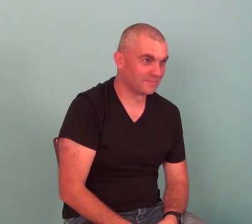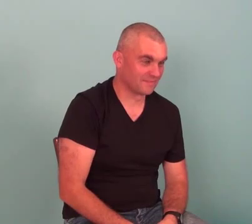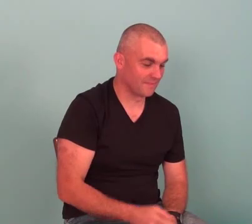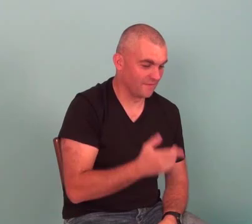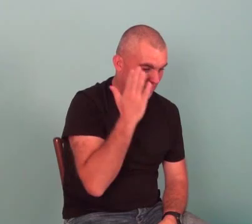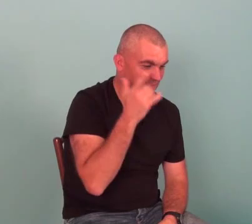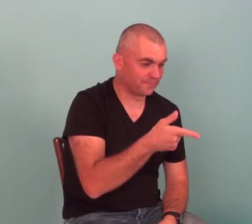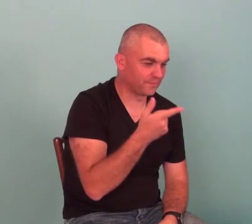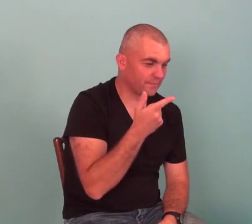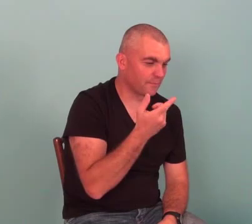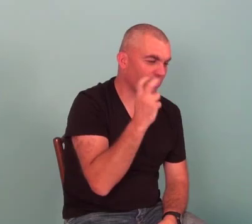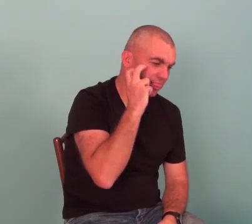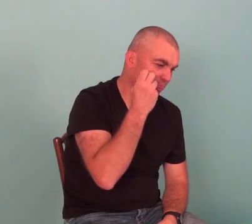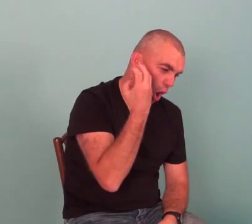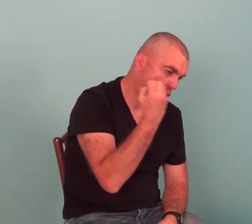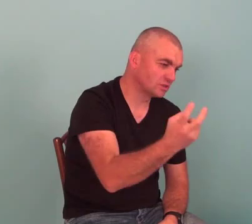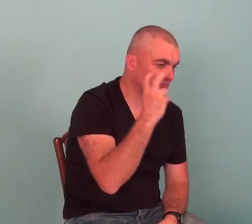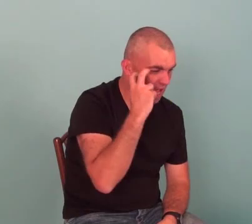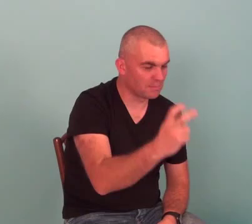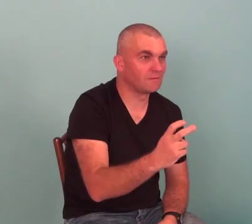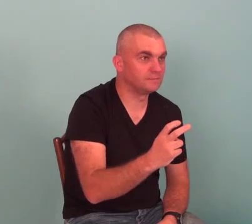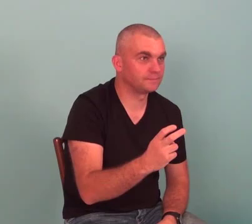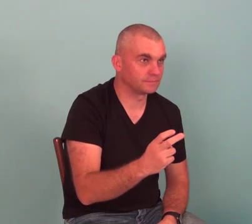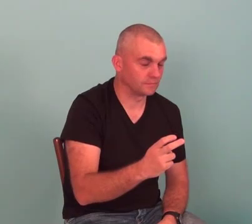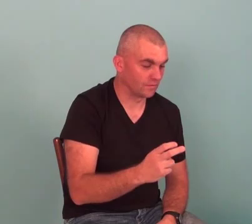Wiem, to może być pociąg albo tramwaj.